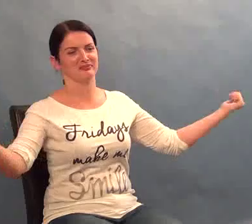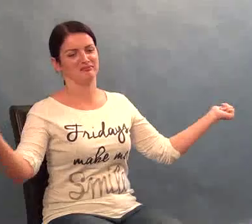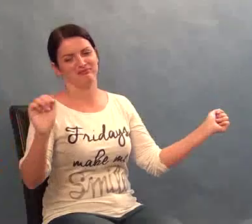Koniec.